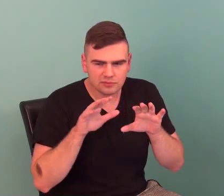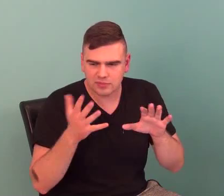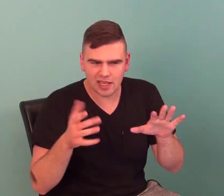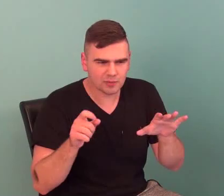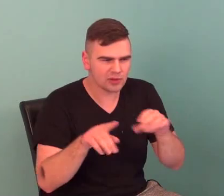Gdzie to jest?